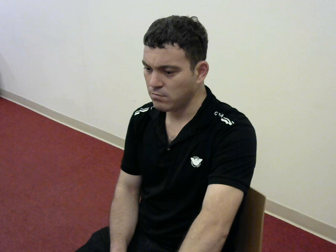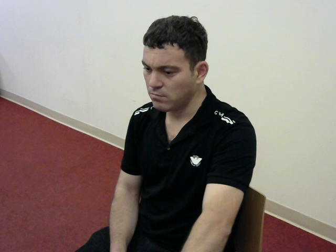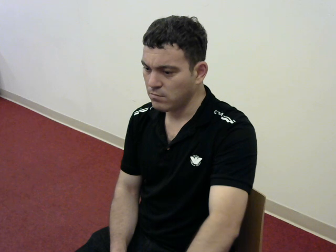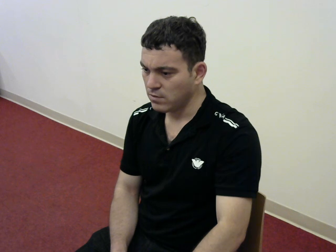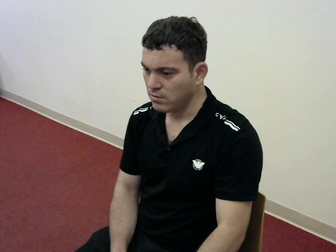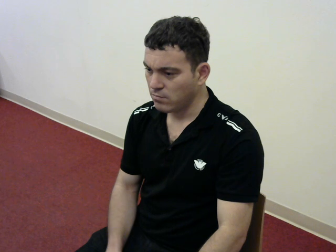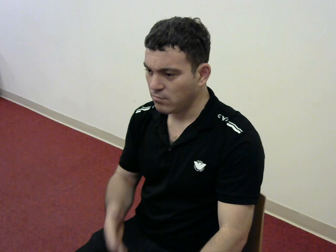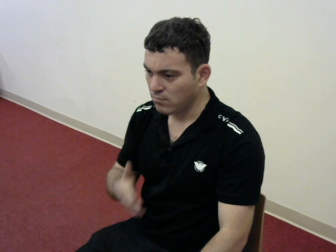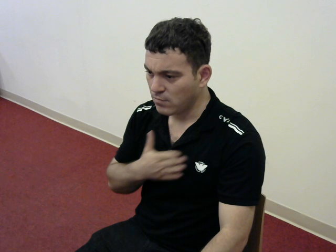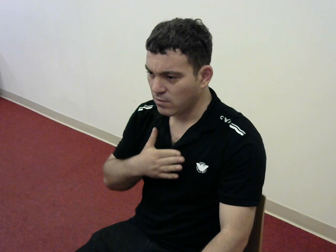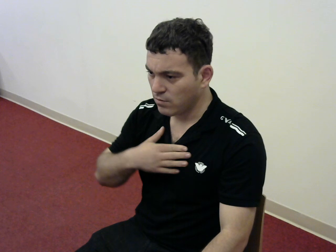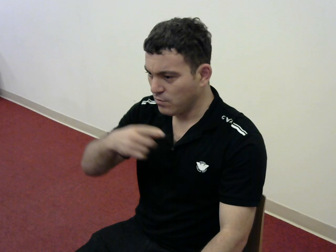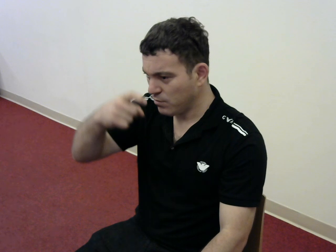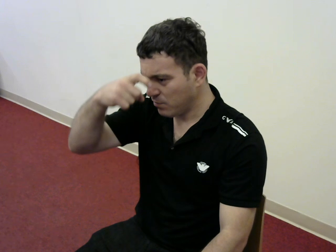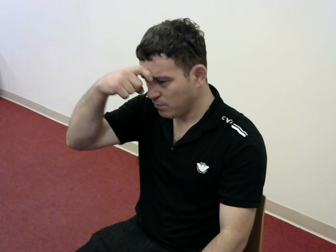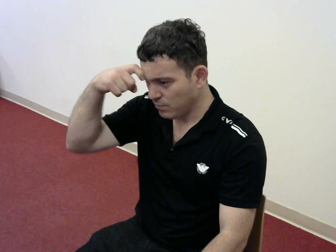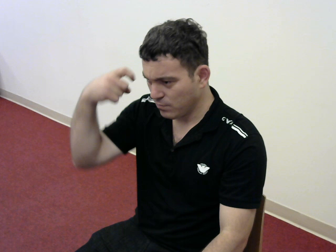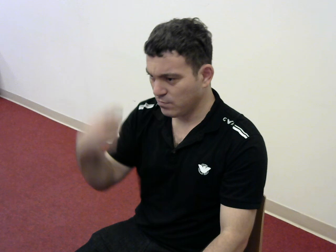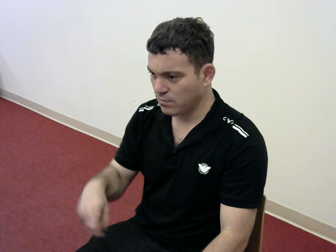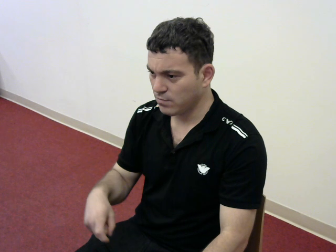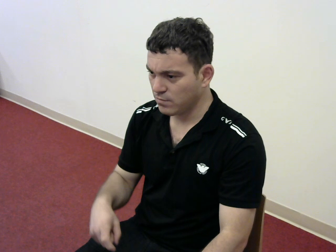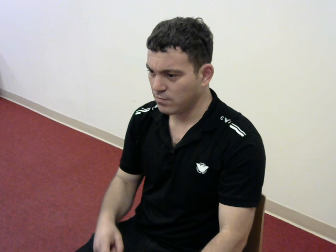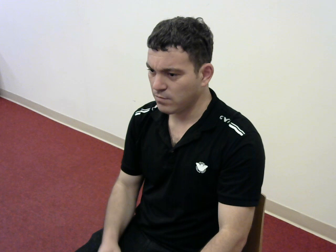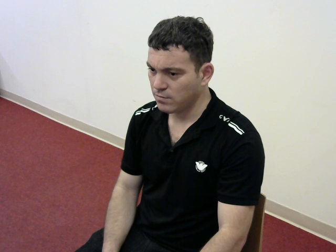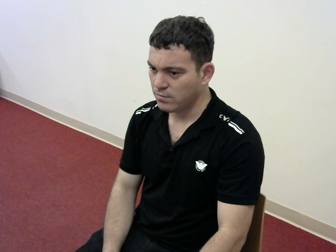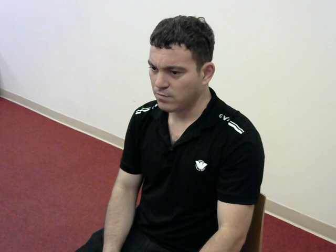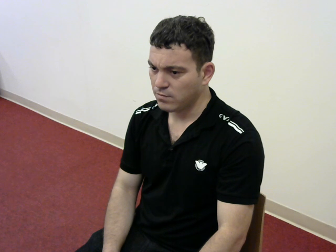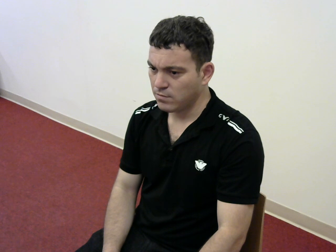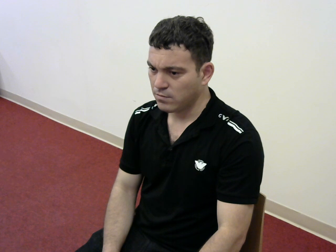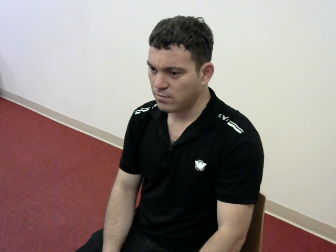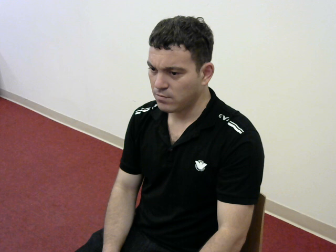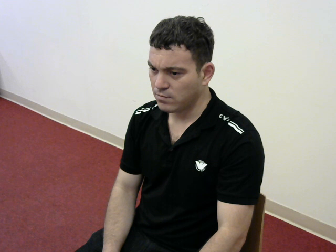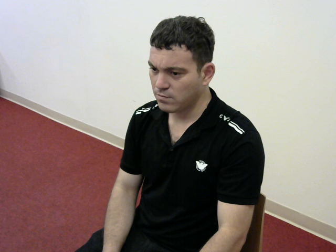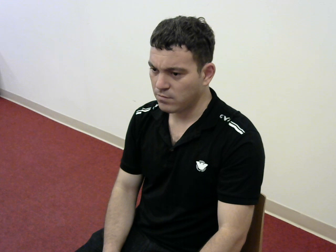Mənə istidir